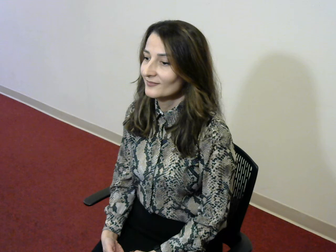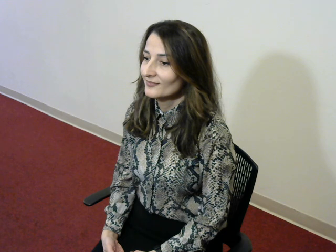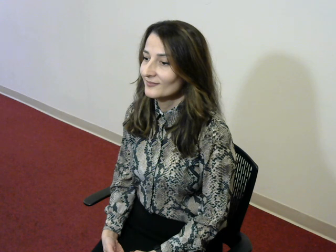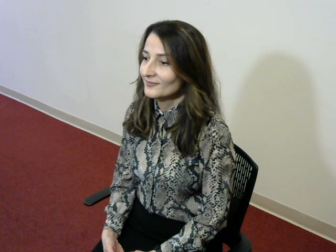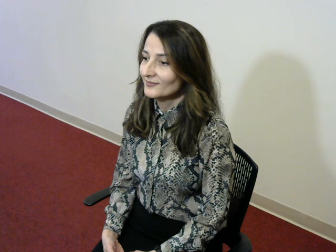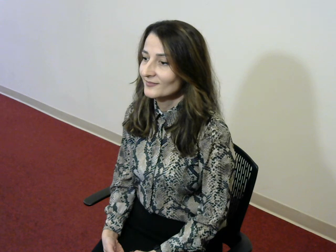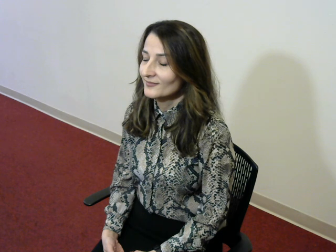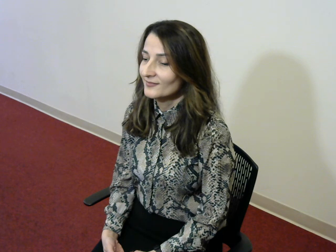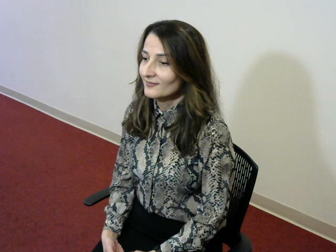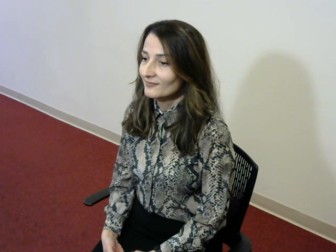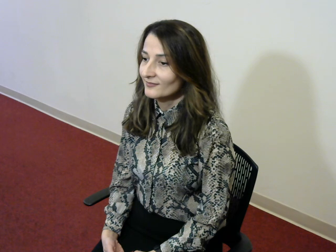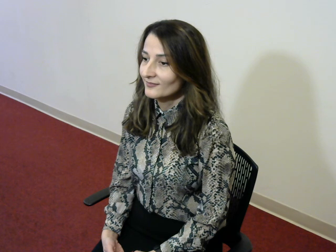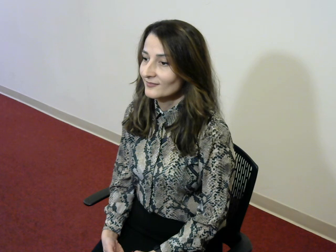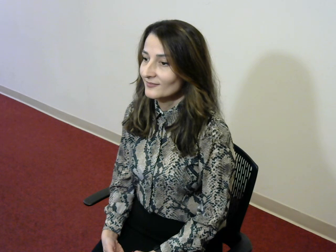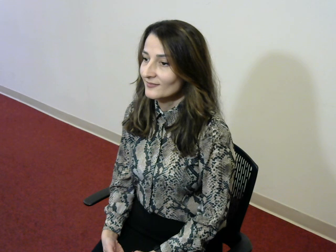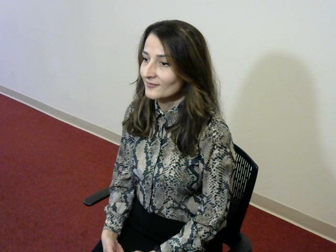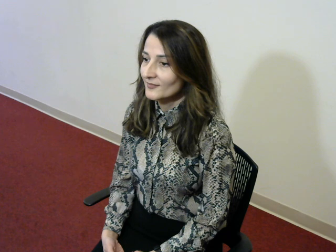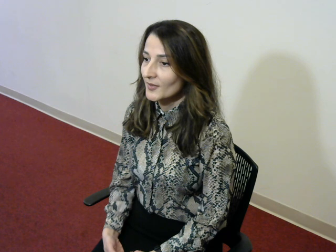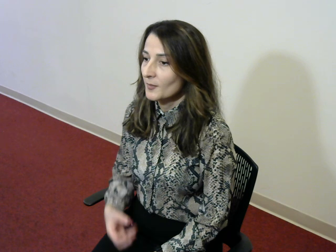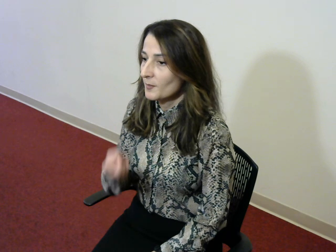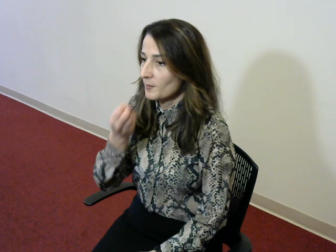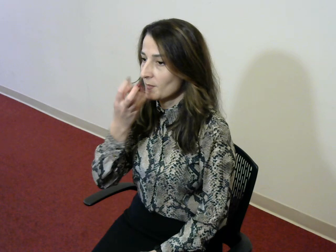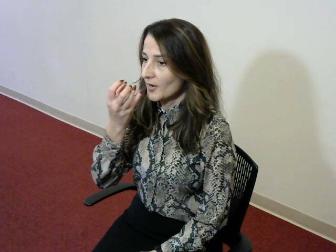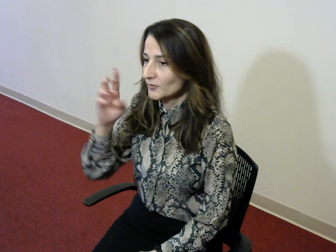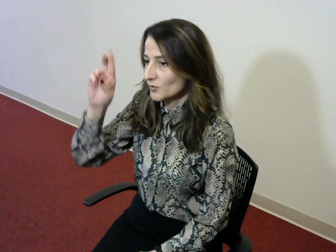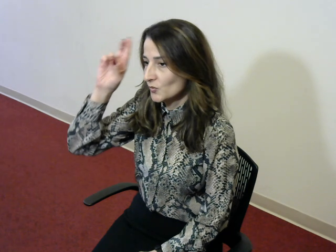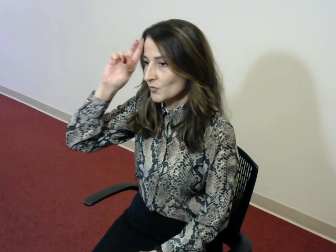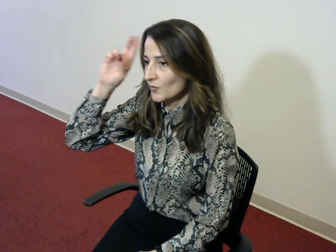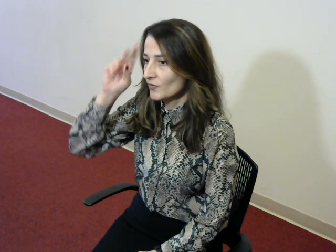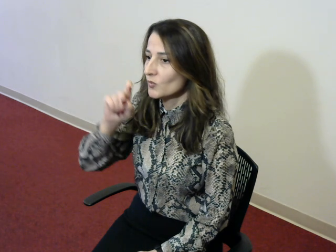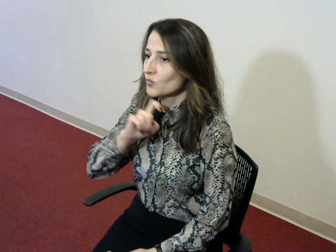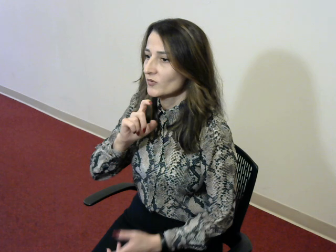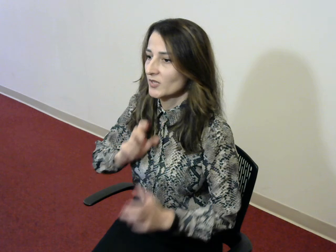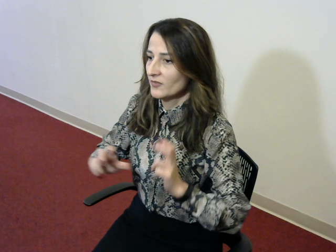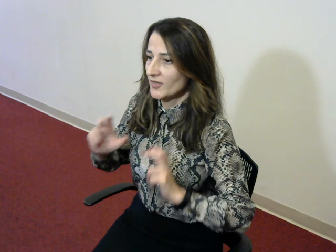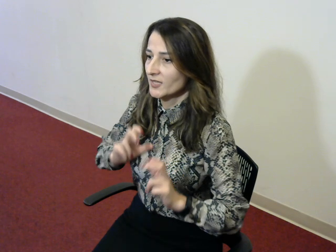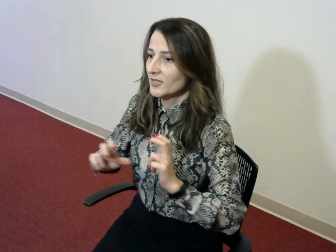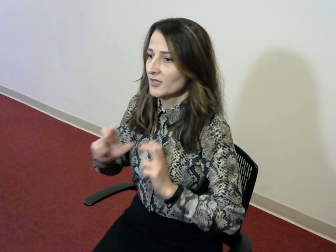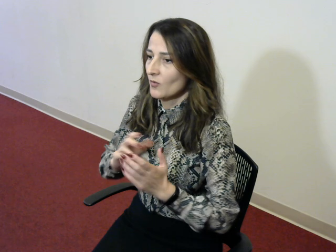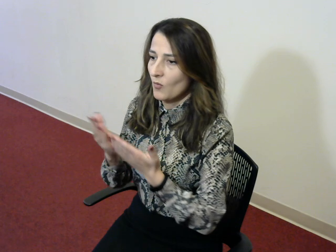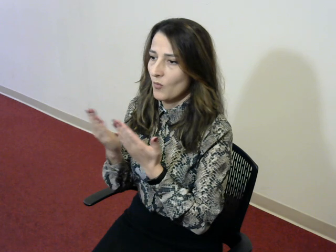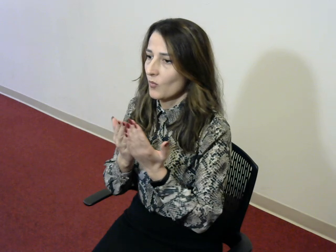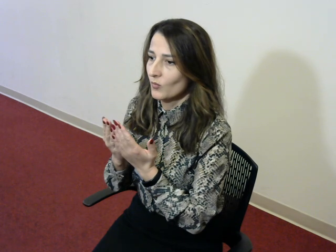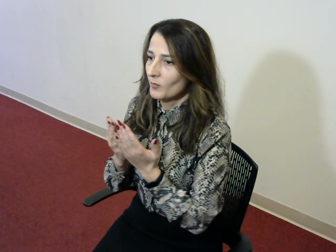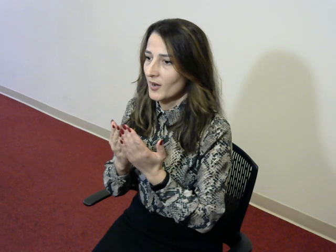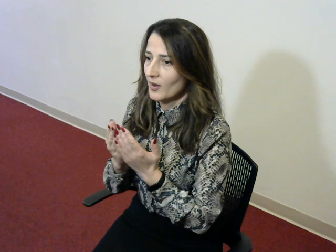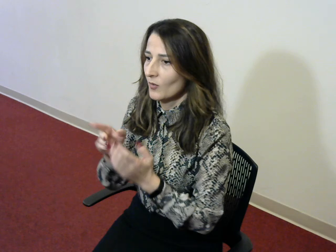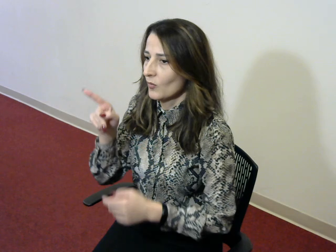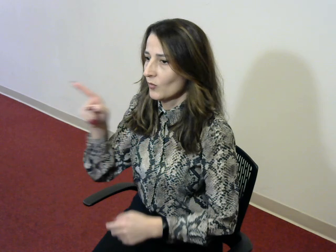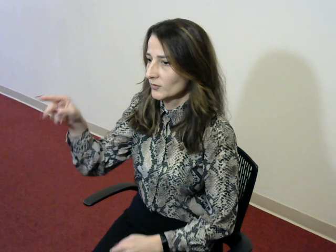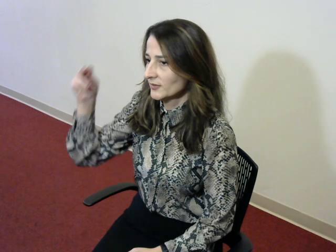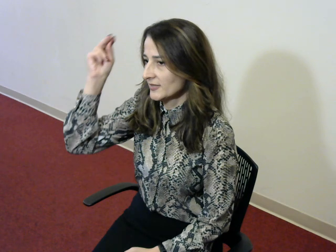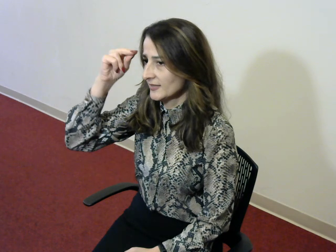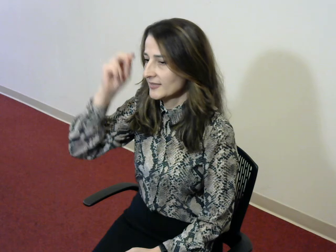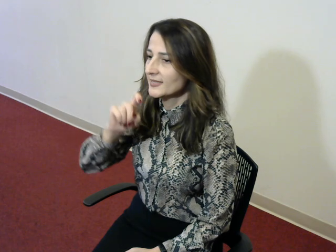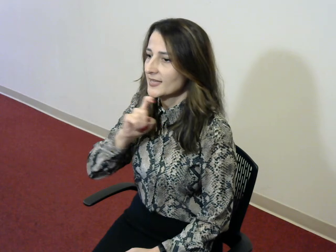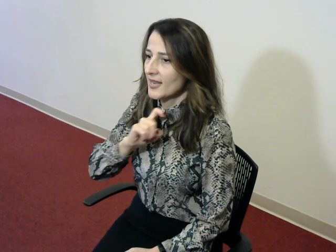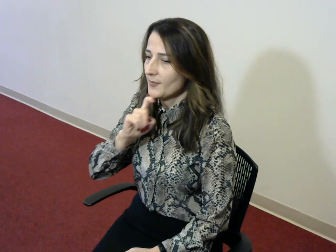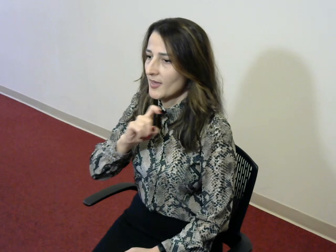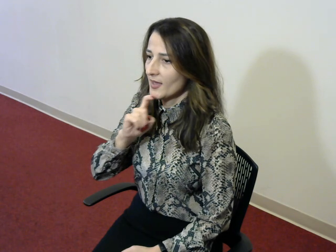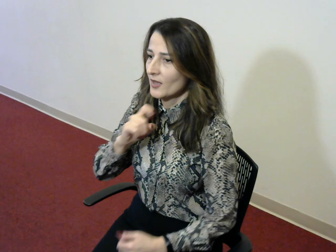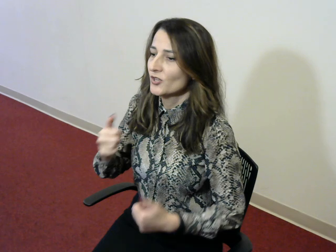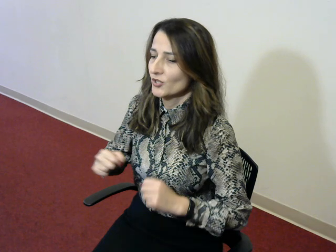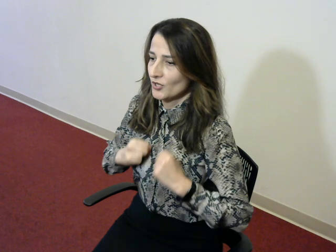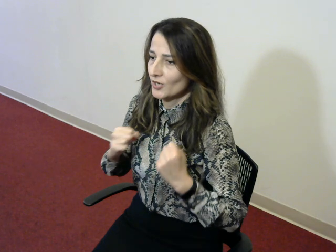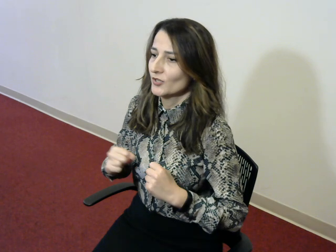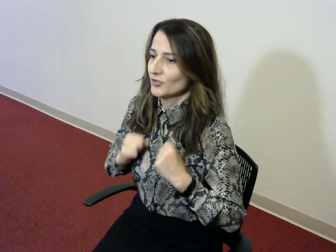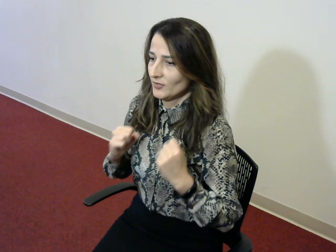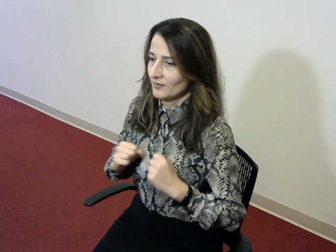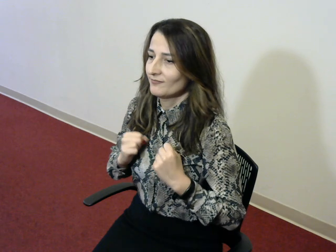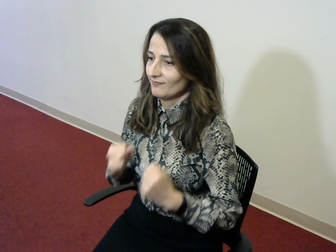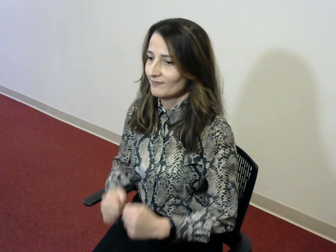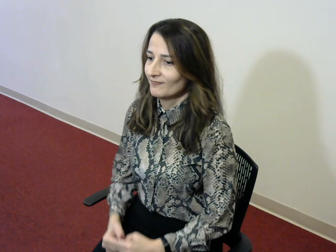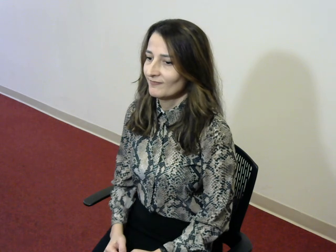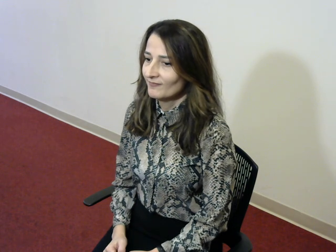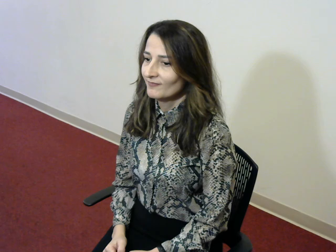Bakı Dövlət Universitetində oxuyan o tələbə çalışqandır